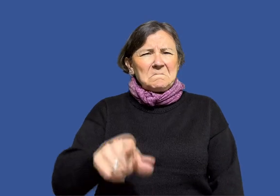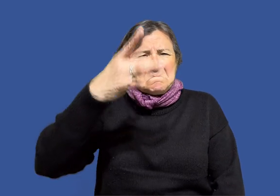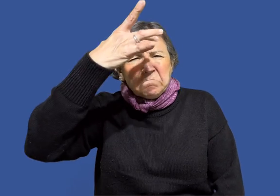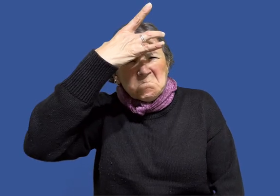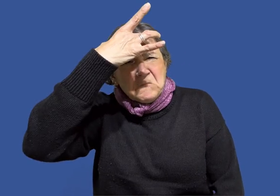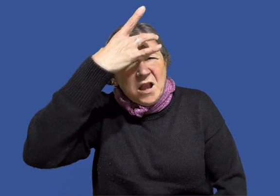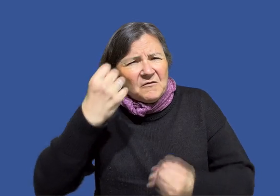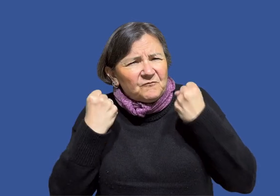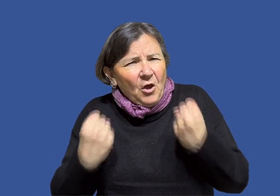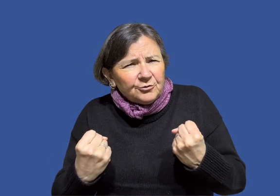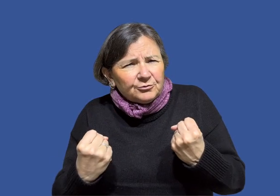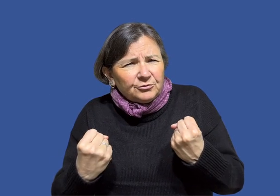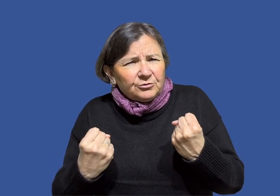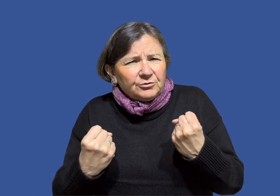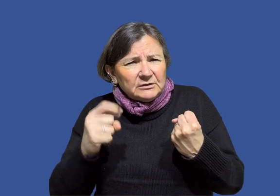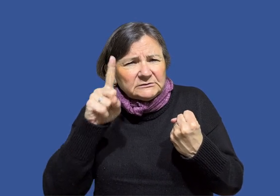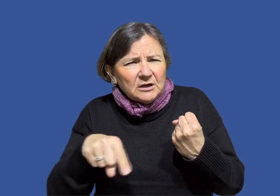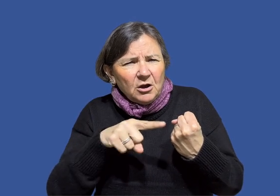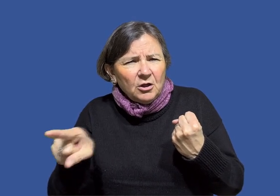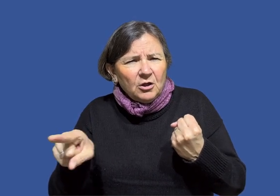El mal de cap és intens?